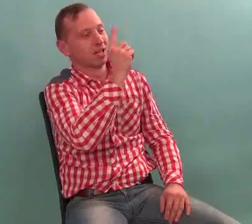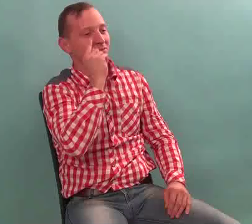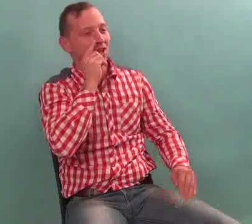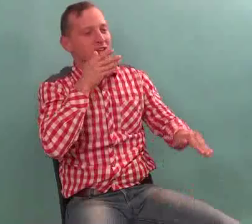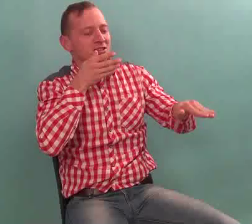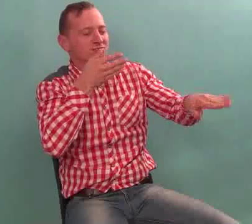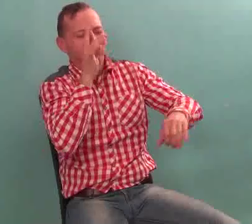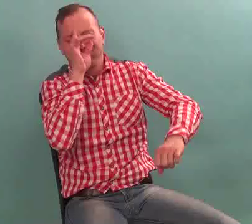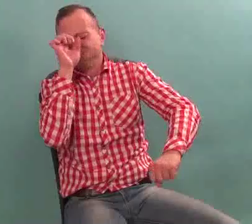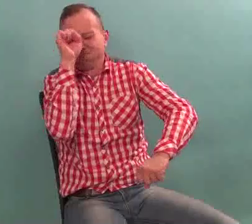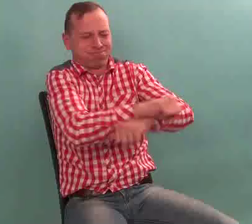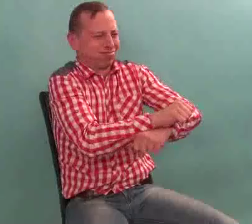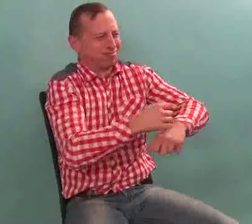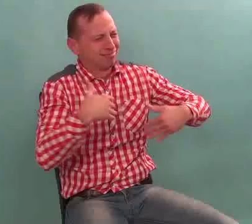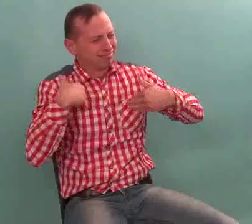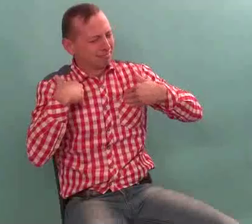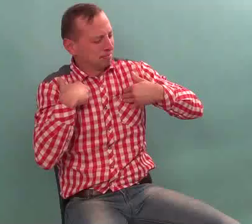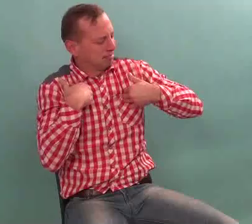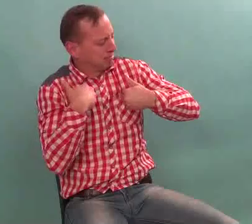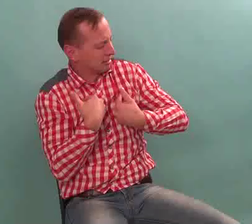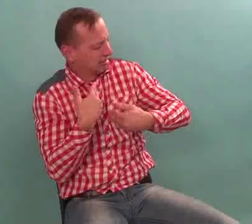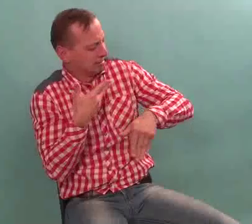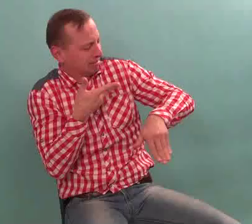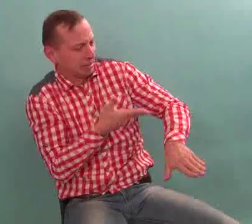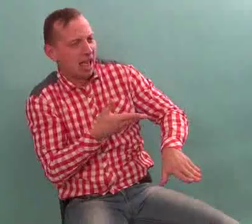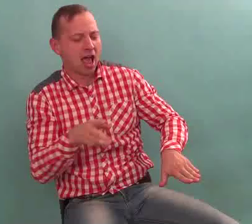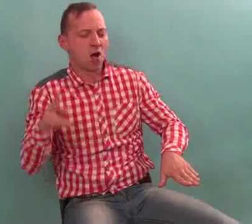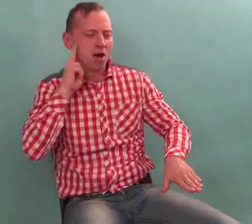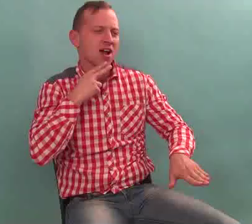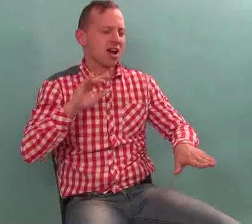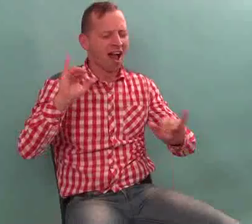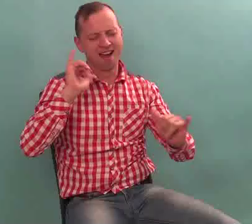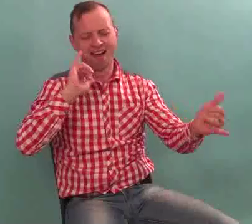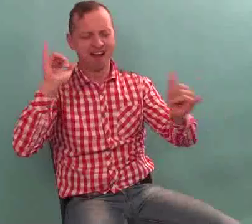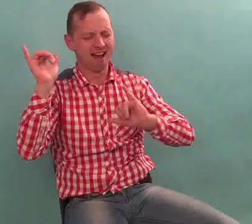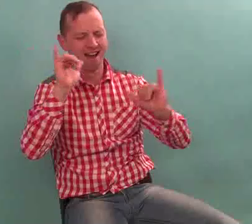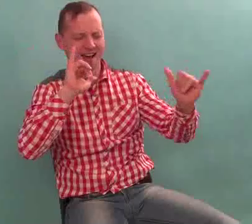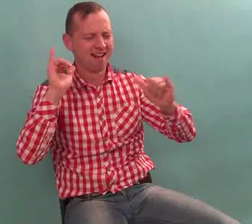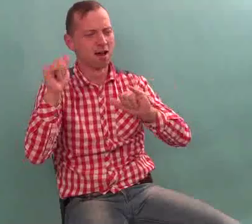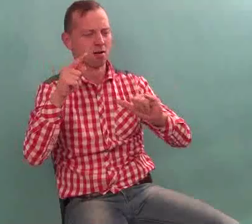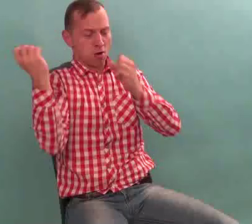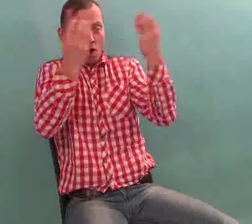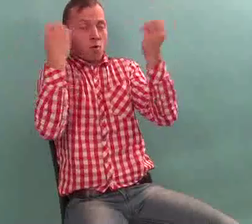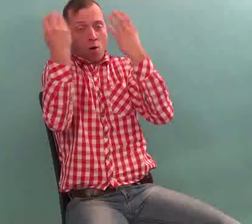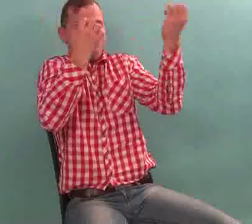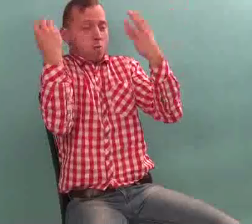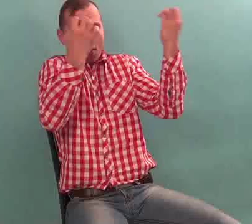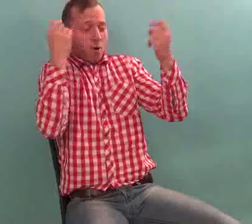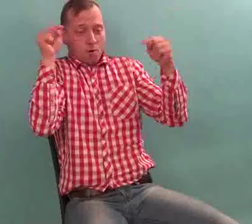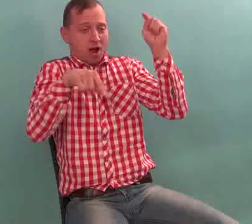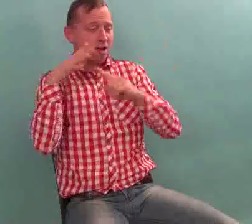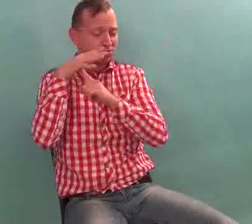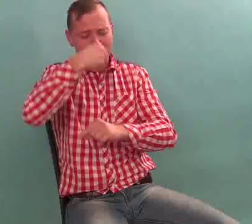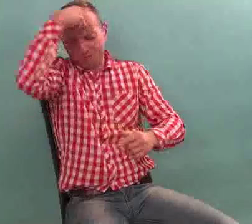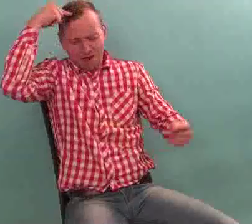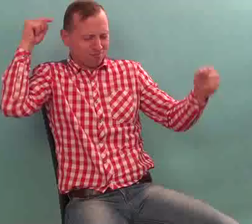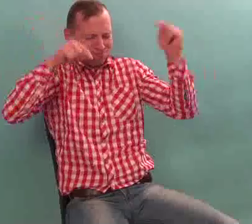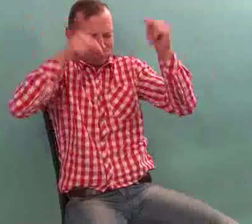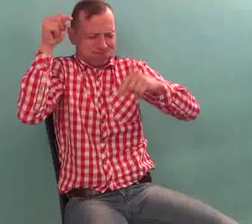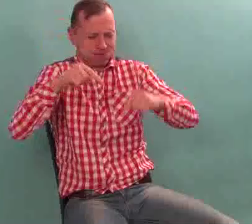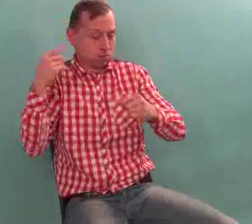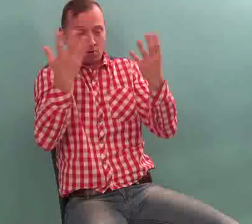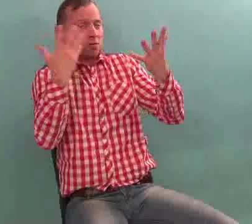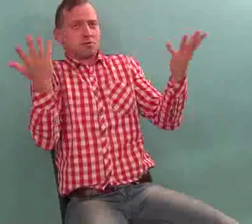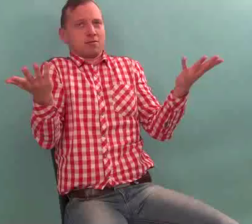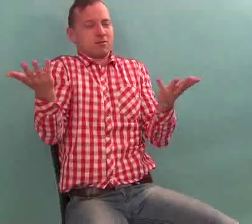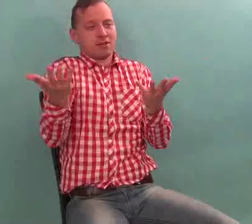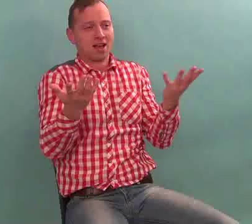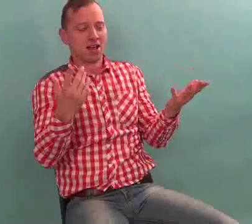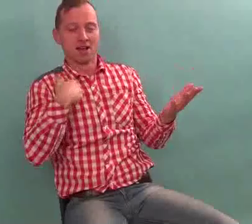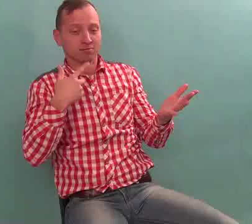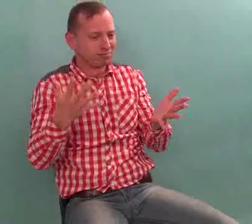Zasnął szybko ze zmęczenia, a tam głusi imprezują nadal i nagle włączył się alarm, przyjechał helikopter, straż pożarna i wiele innych.